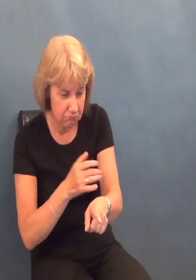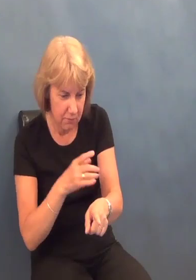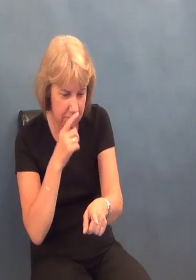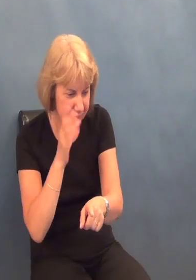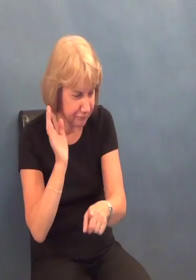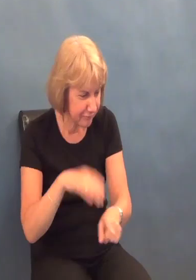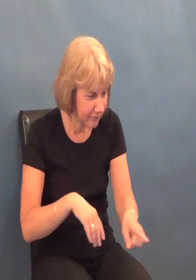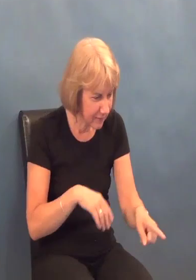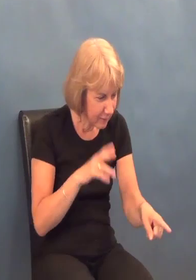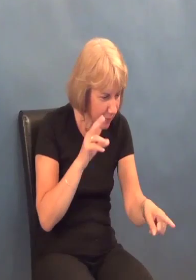Piątek nie, też Olsztyn, więc nie.